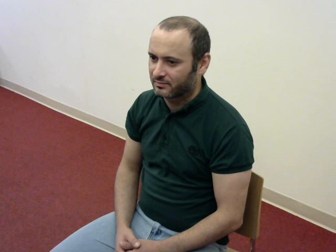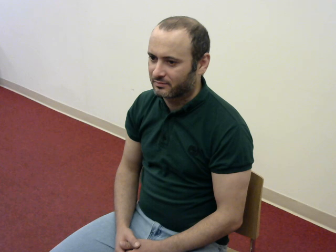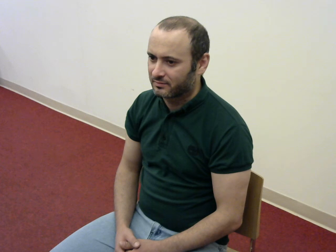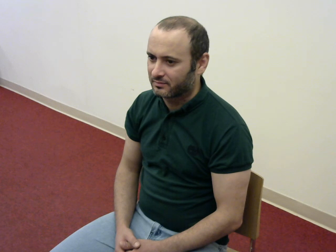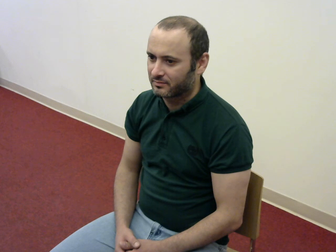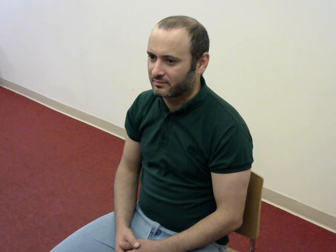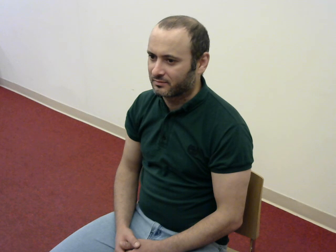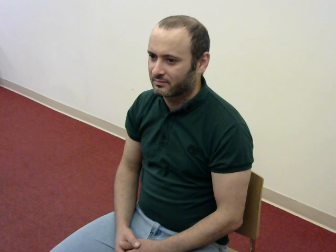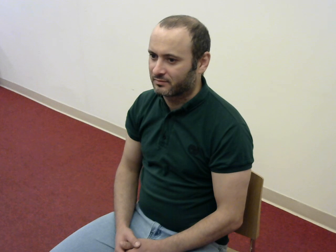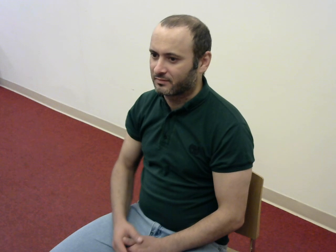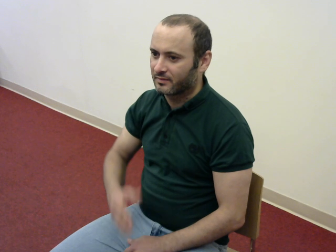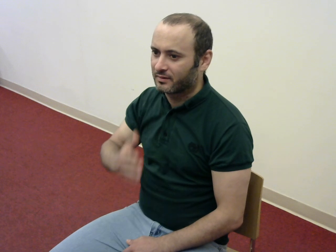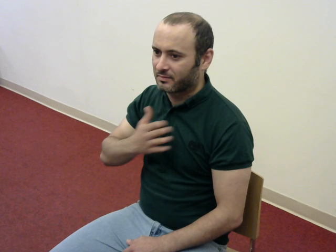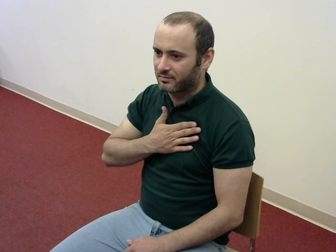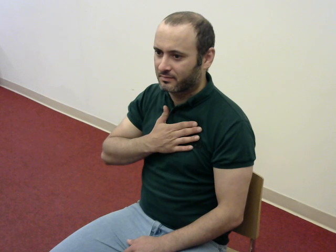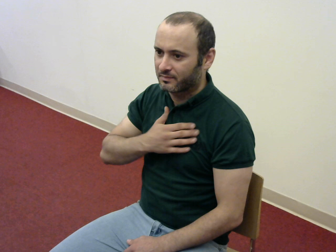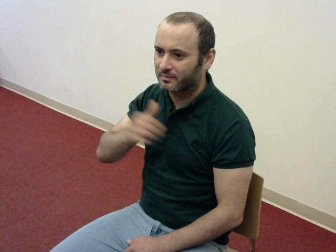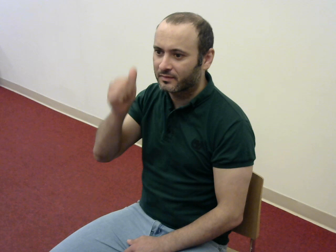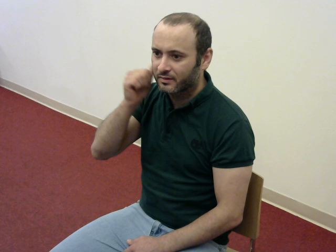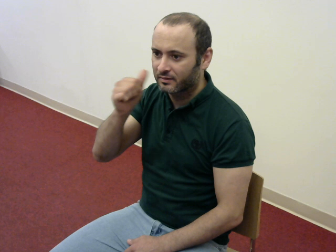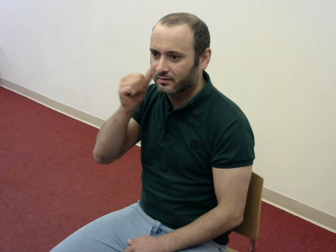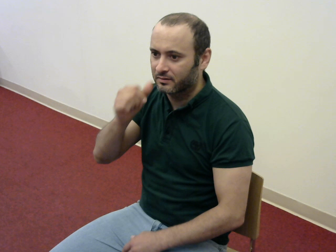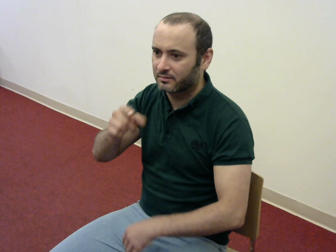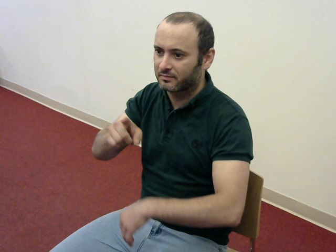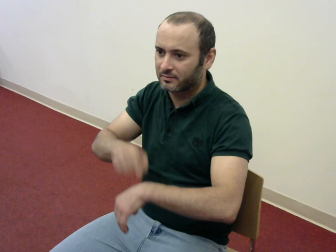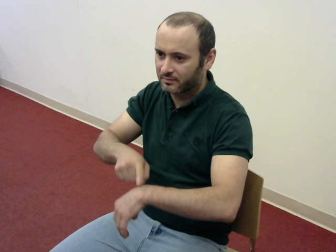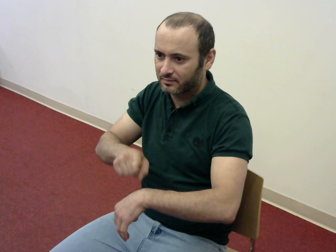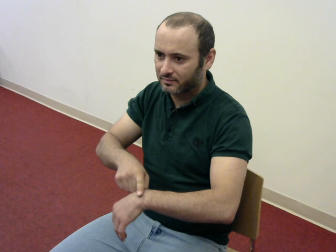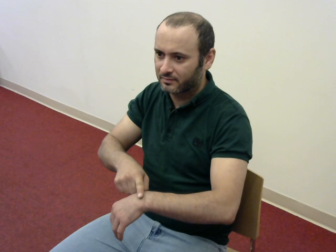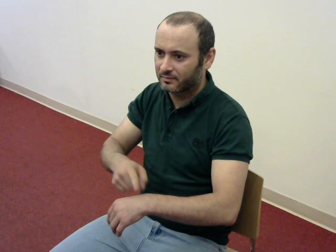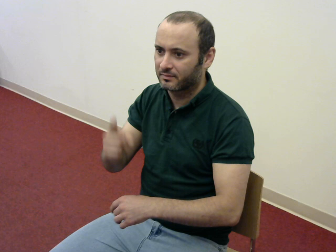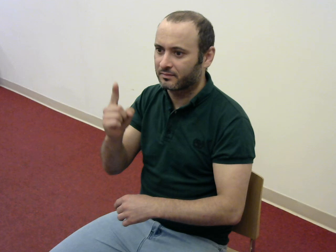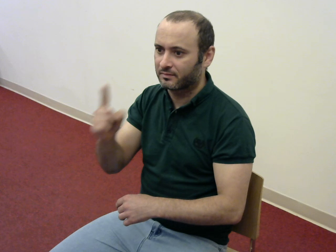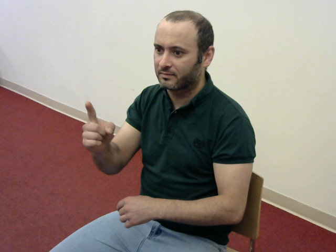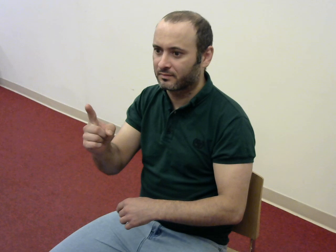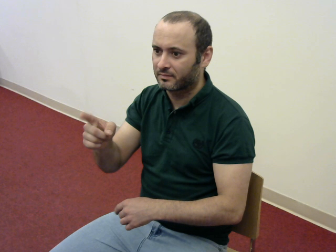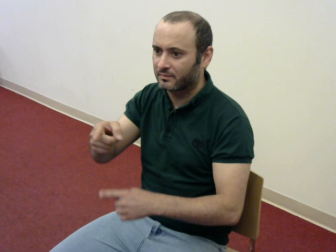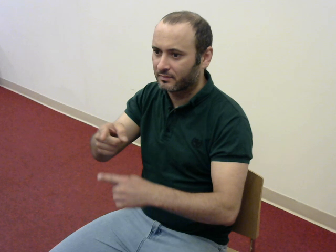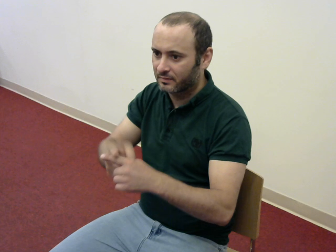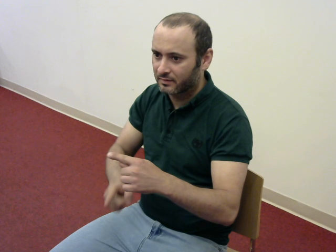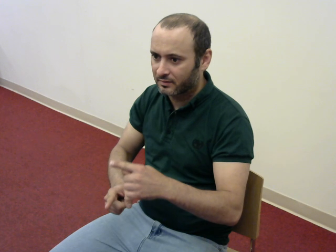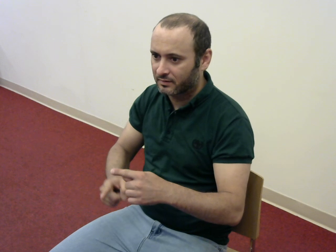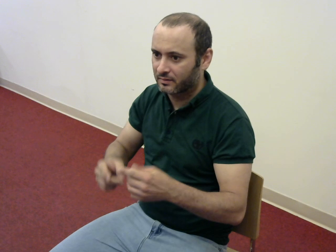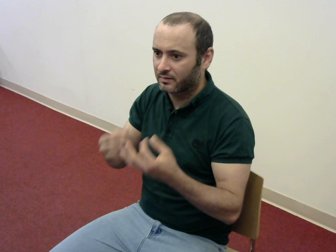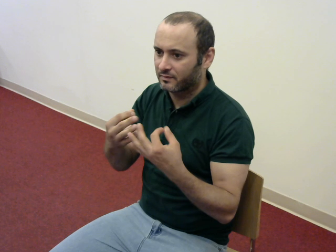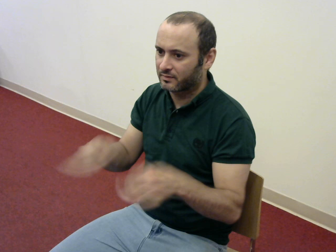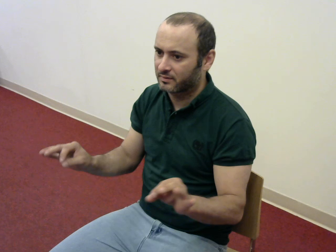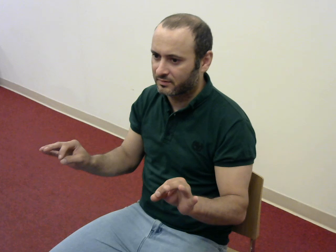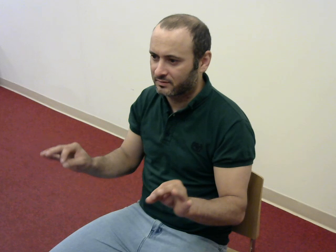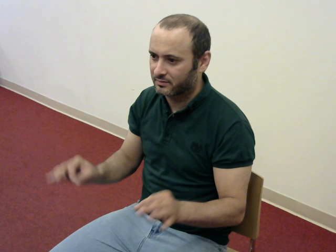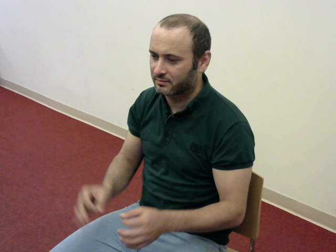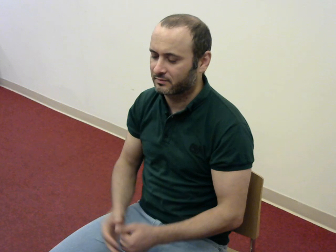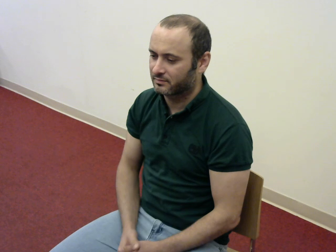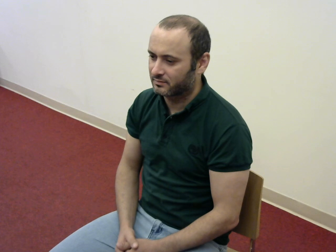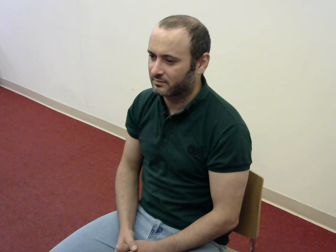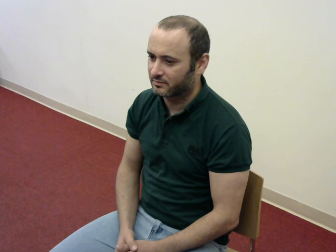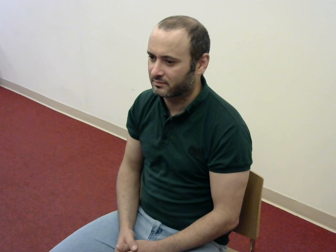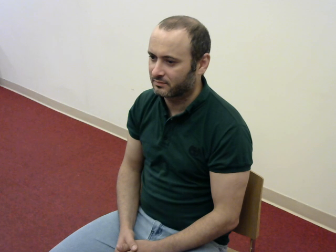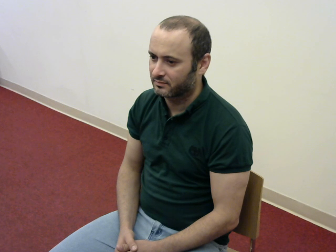Mən sabah saat birin yarısı boşam